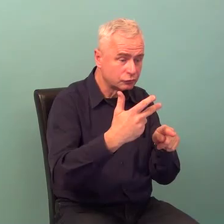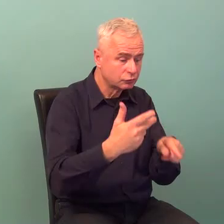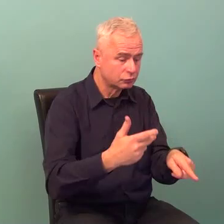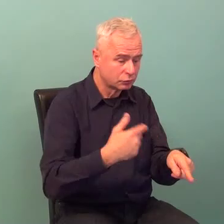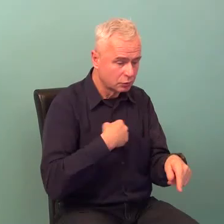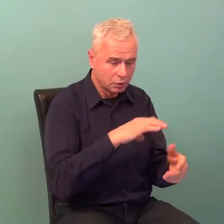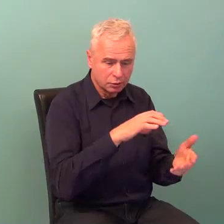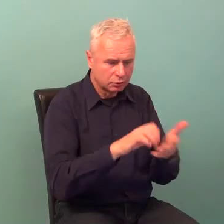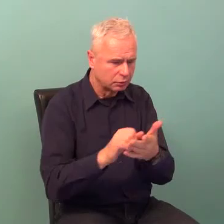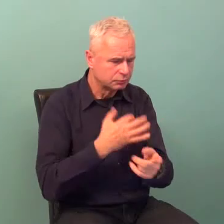Ja mam wszystko zajęte.